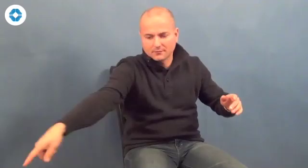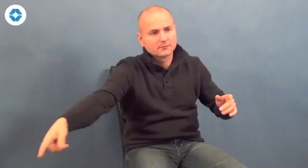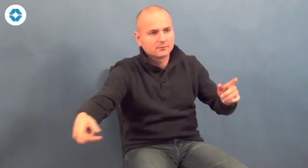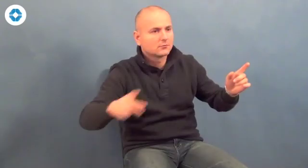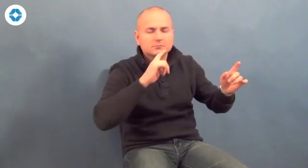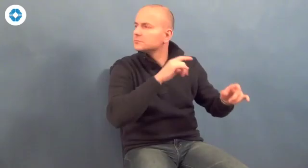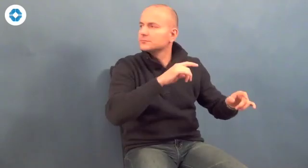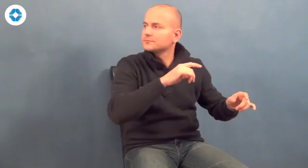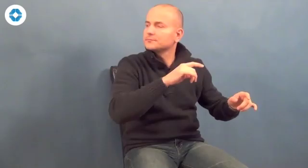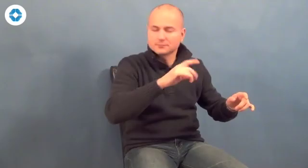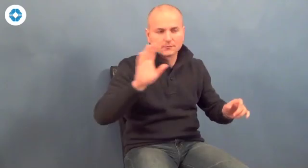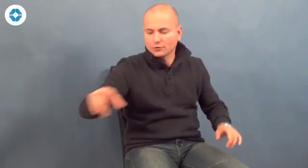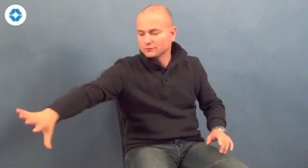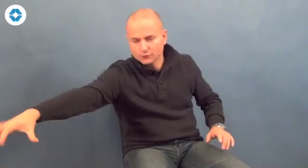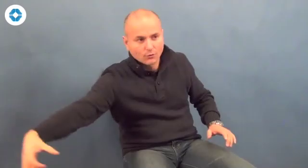Jeden z nich odwraca się i bierze kapelusz.